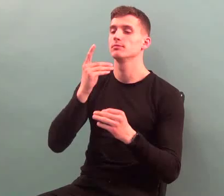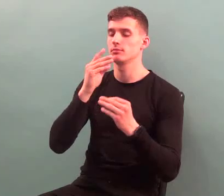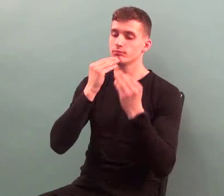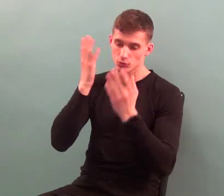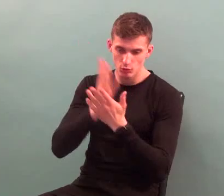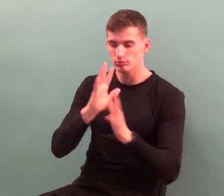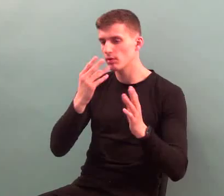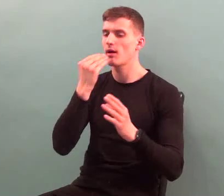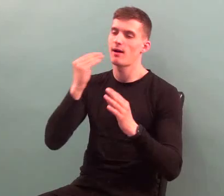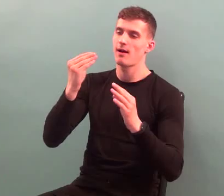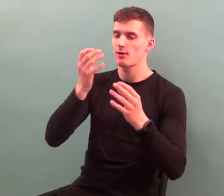Już zjedli, wypili.